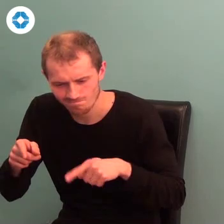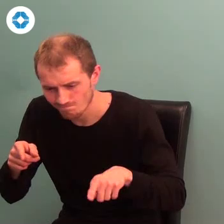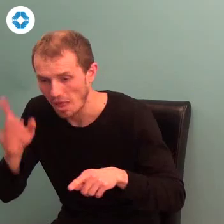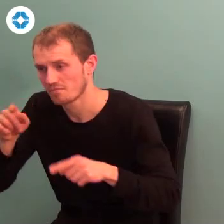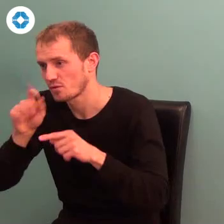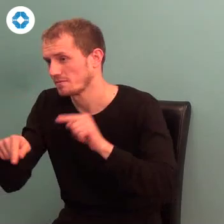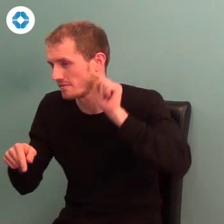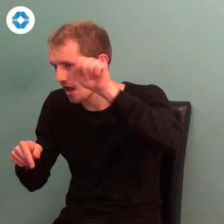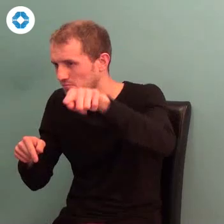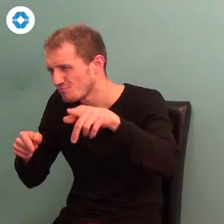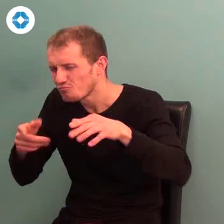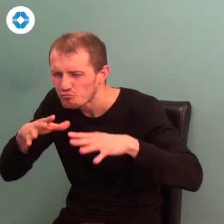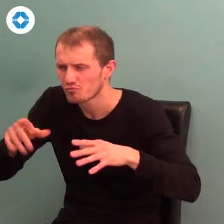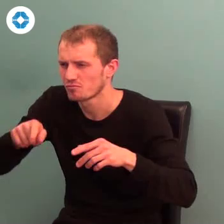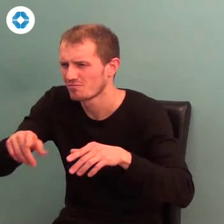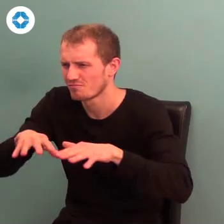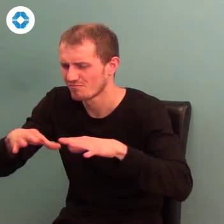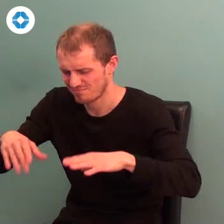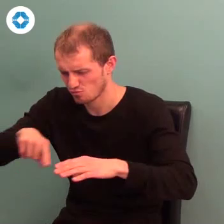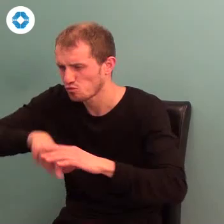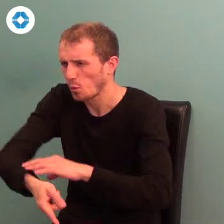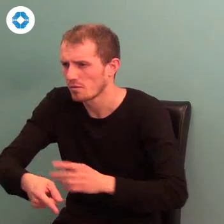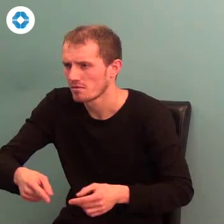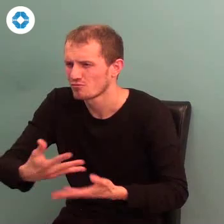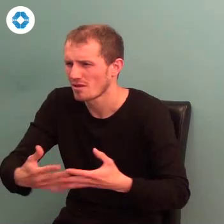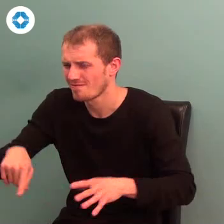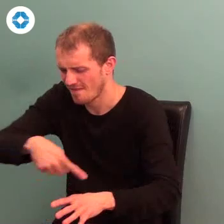Znaleźli tam dziurę w ziemi.